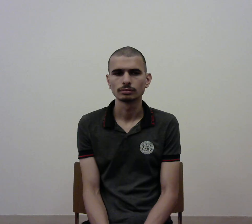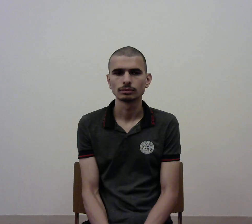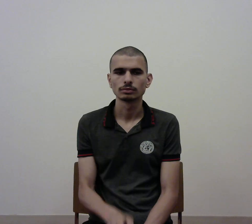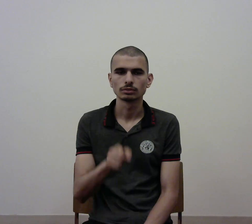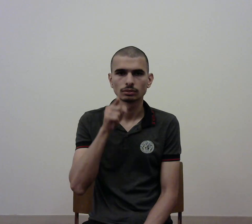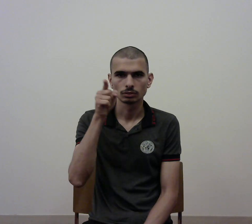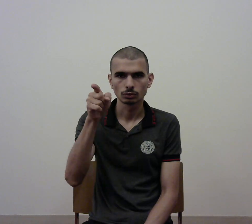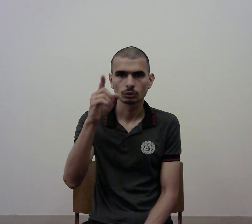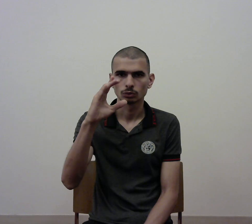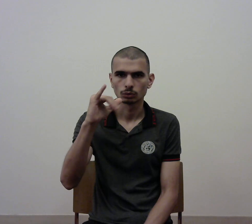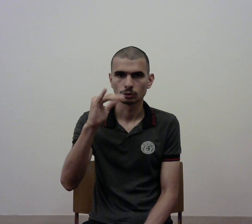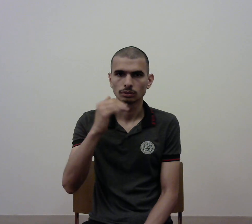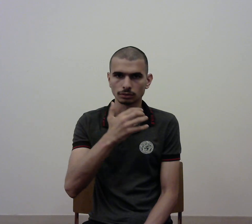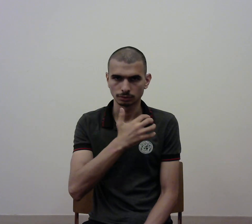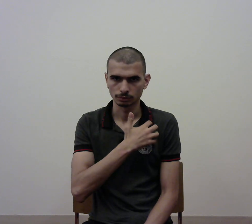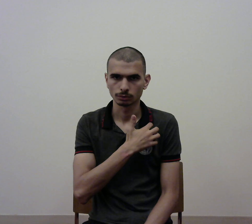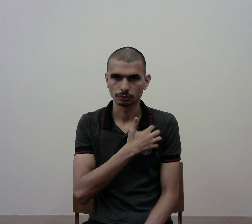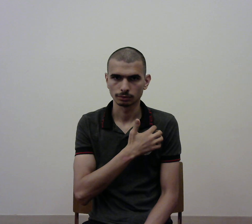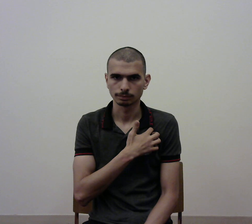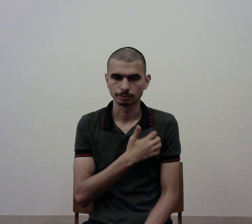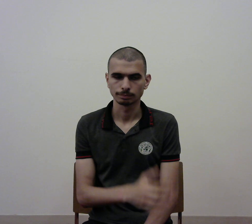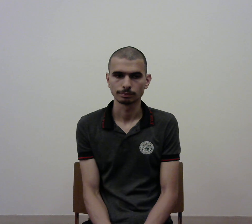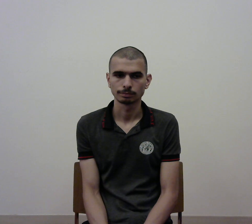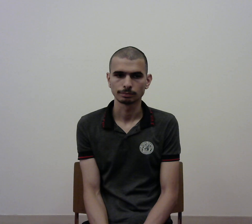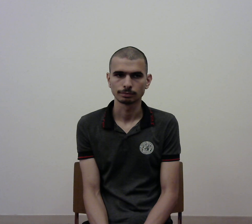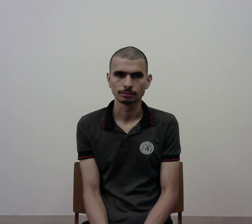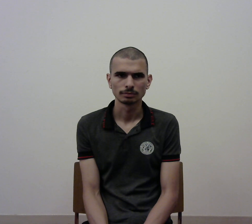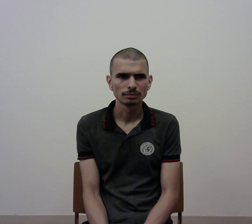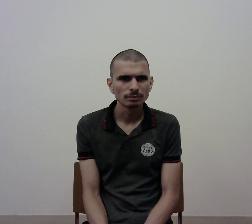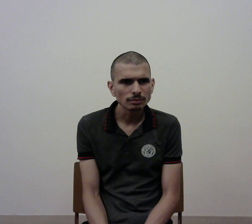Siz su istəyirsiniz?